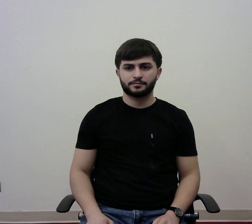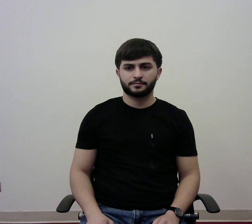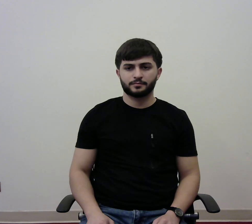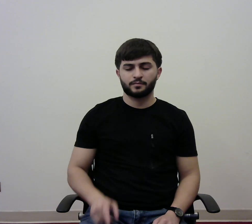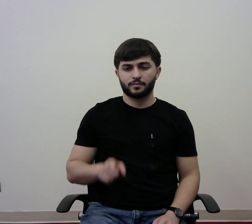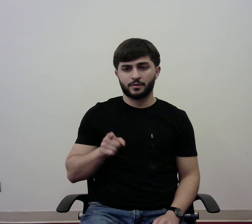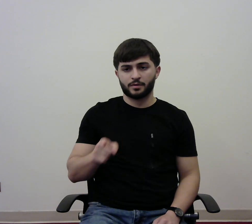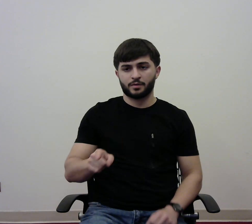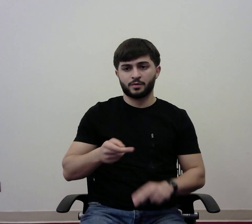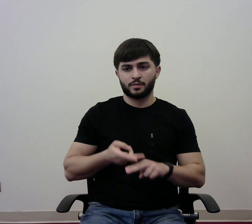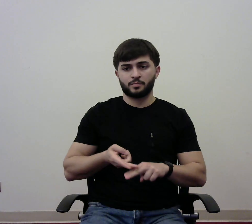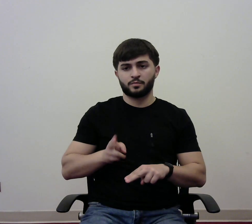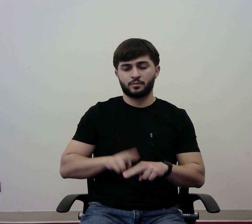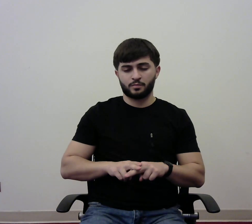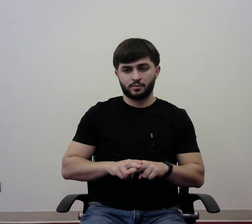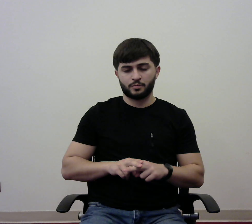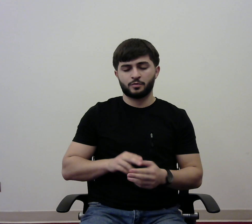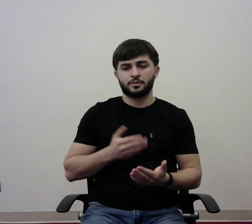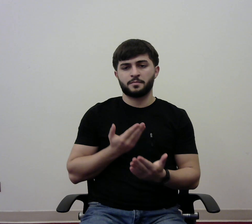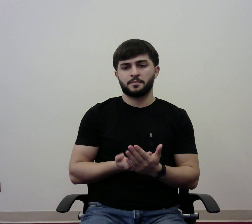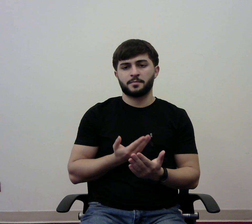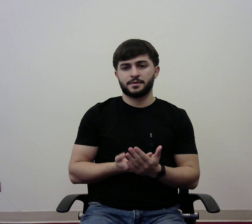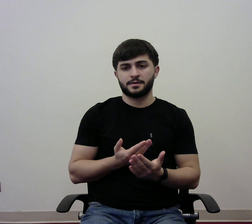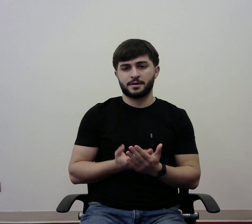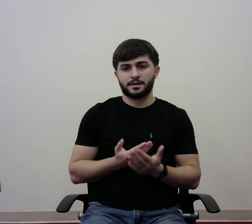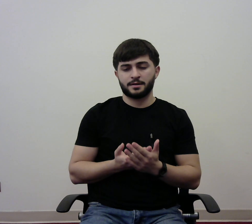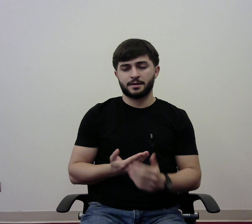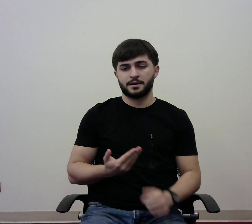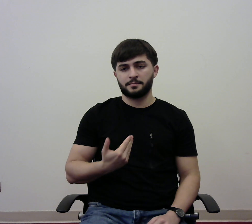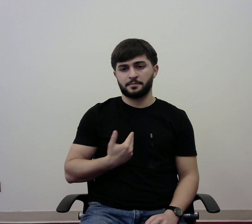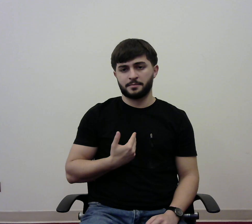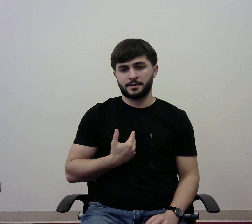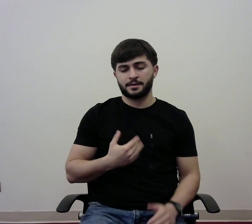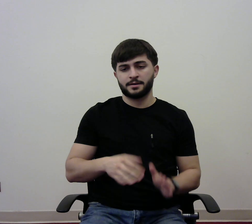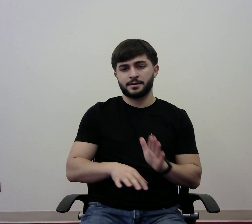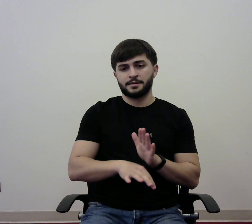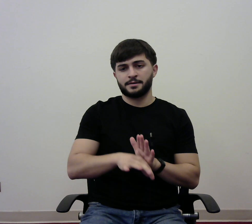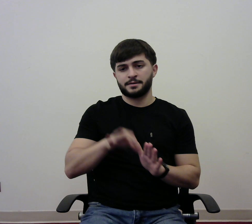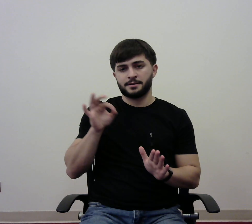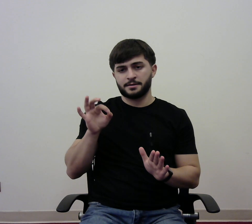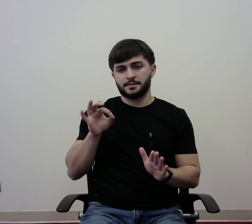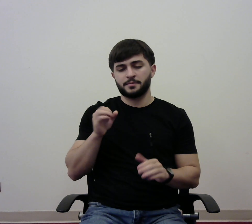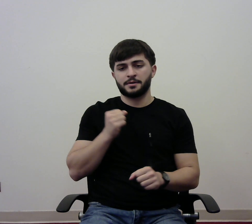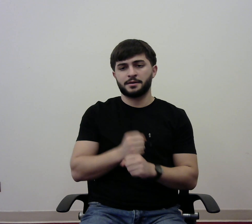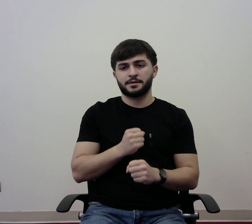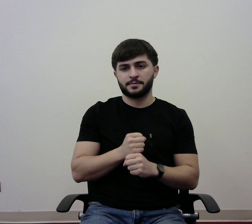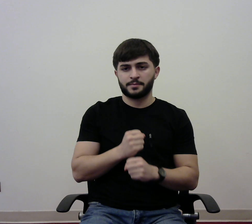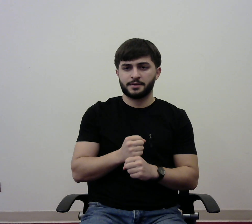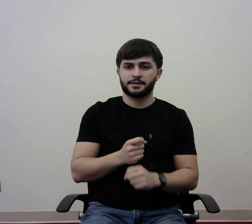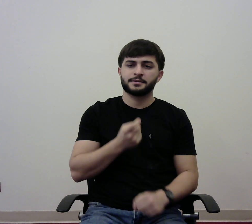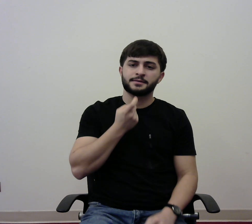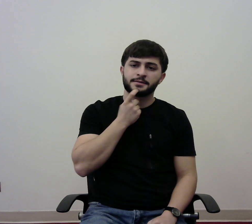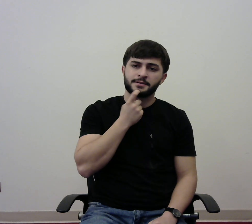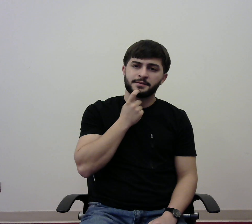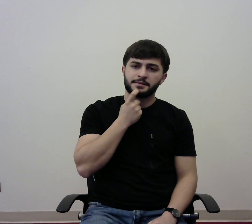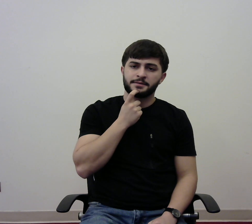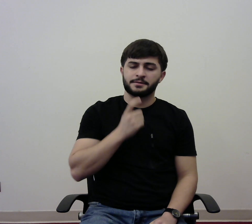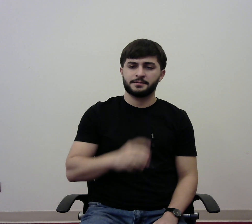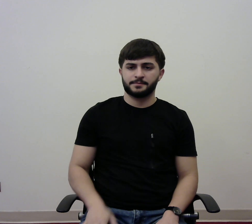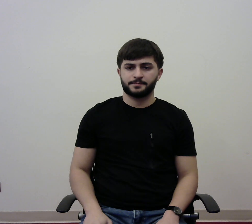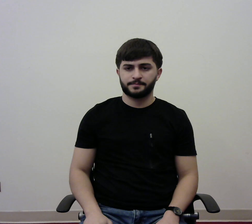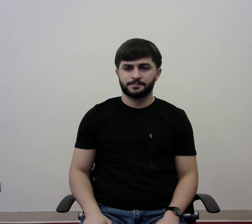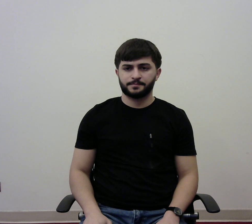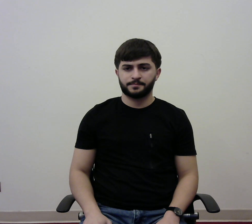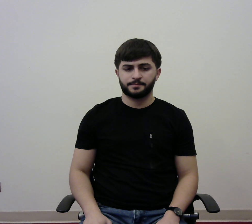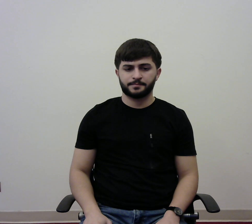Bu məsələdə mənə seçim etmək çətindir